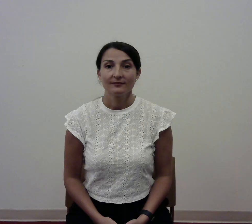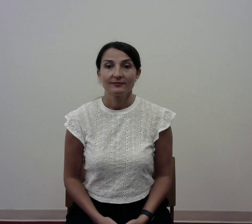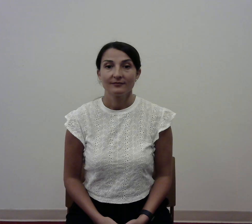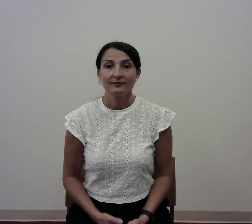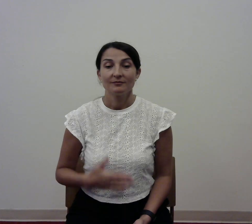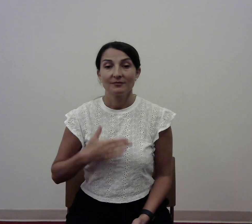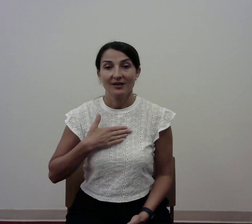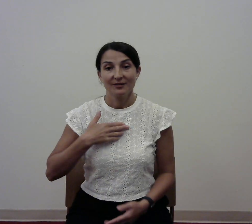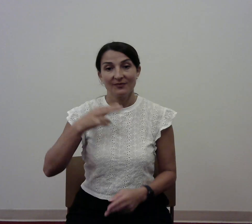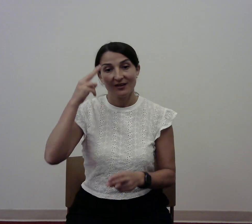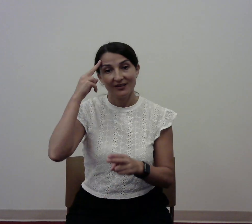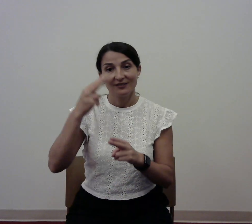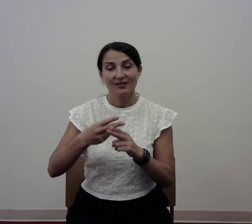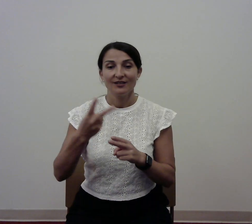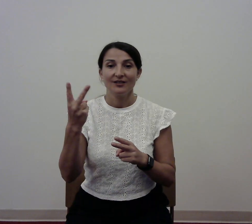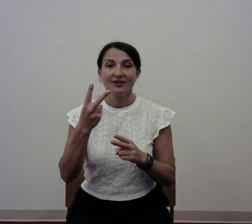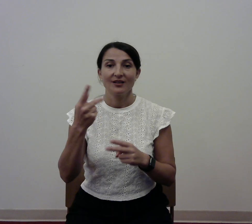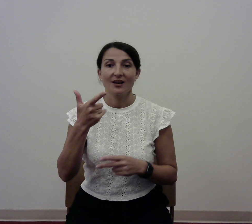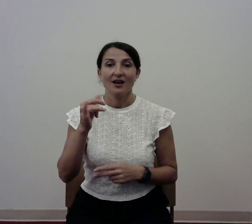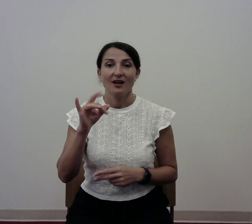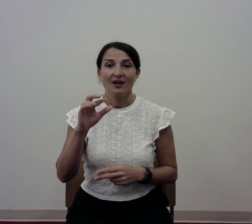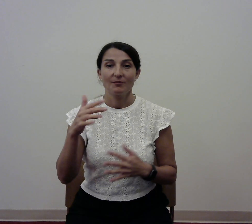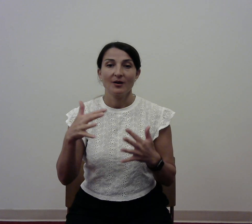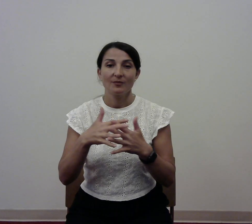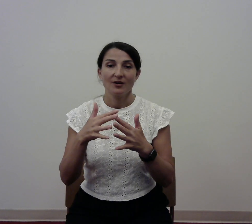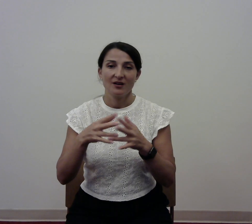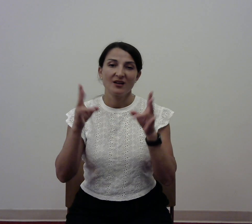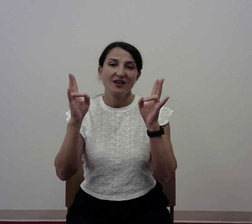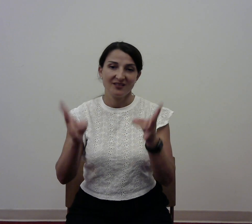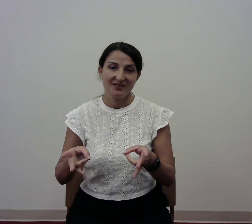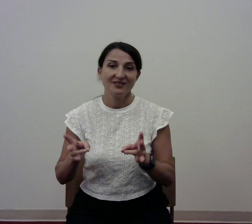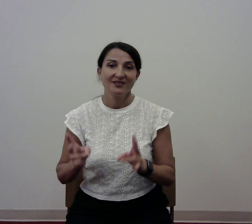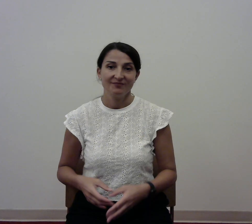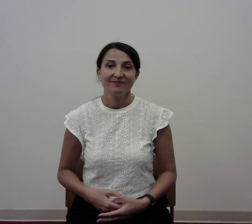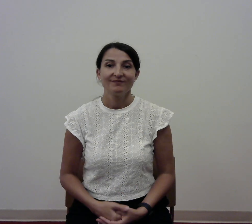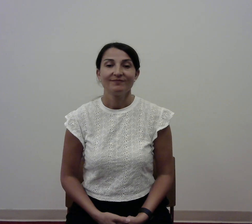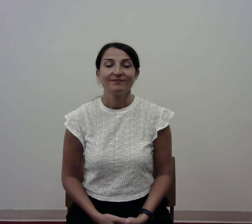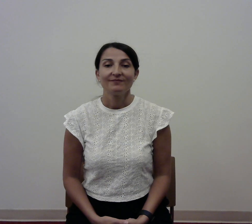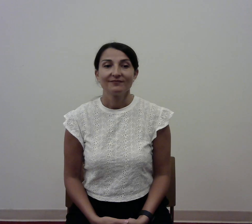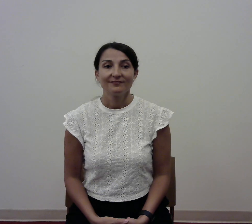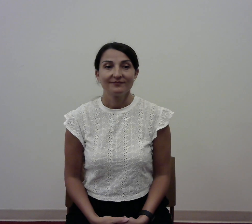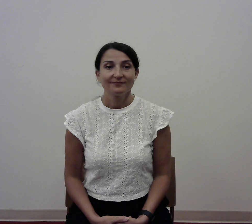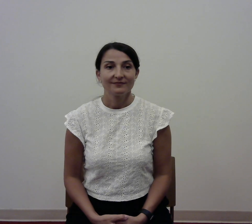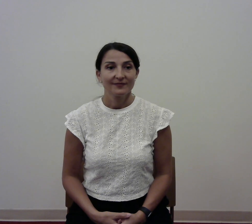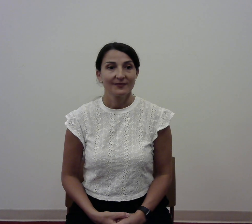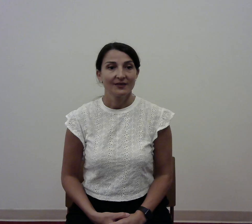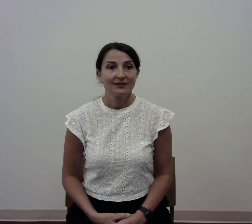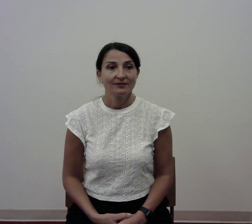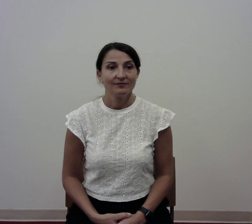Mənim qardaşım 2-ci Qarabağ müharibəsinin qazisidir